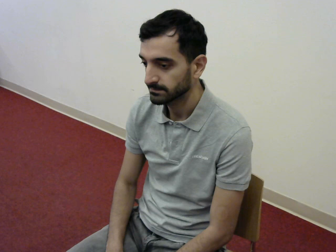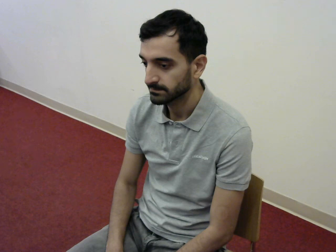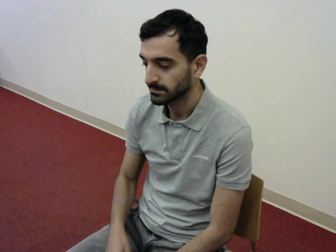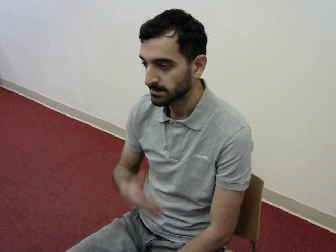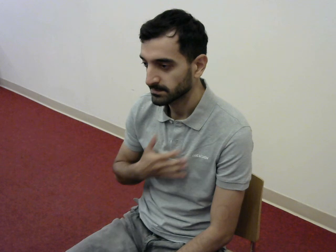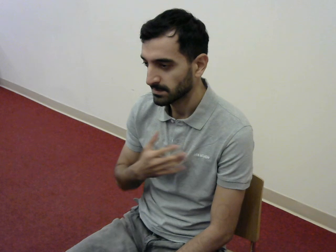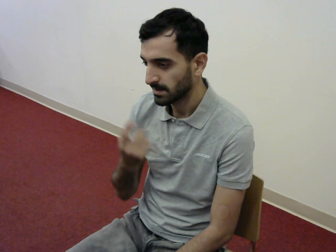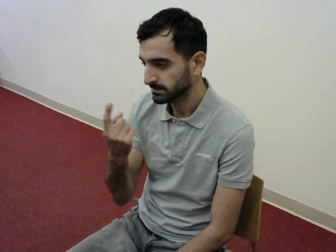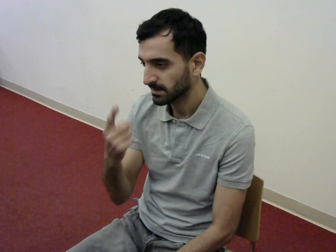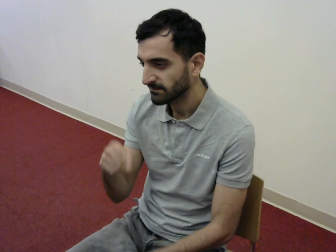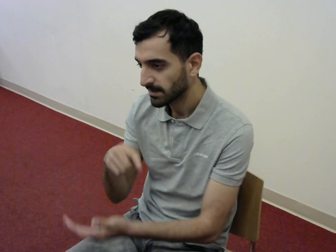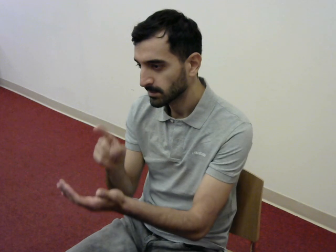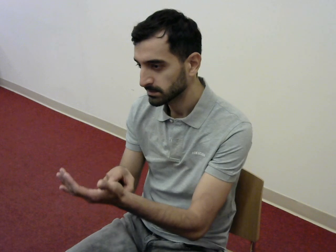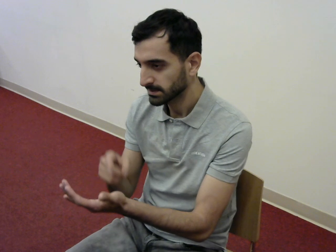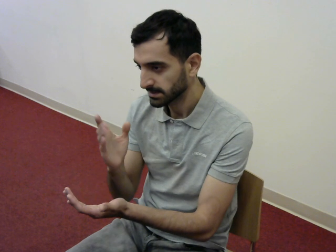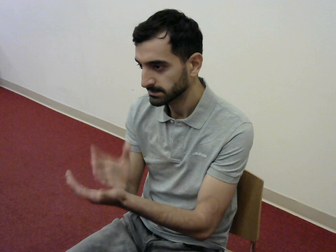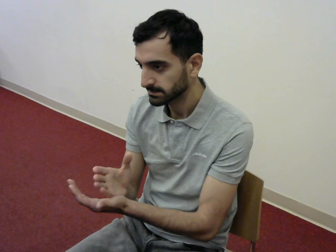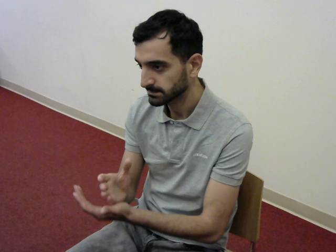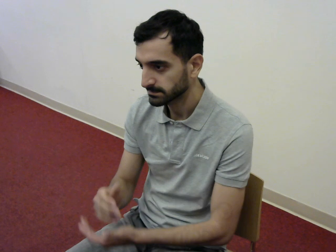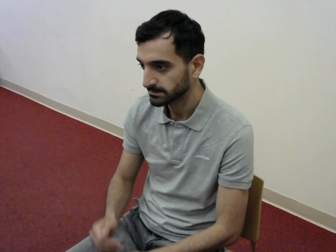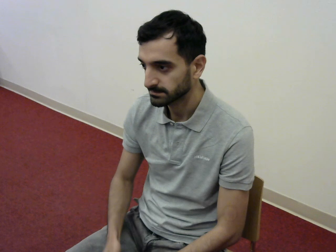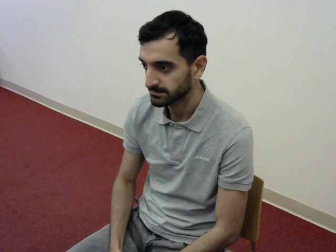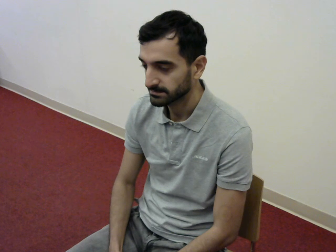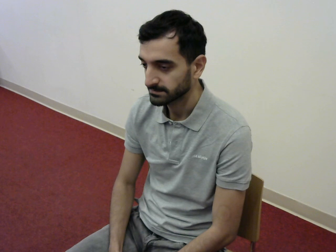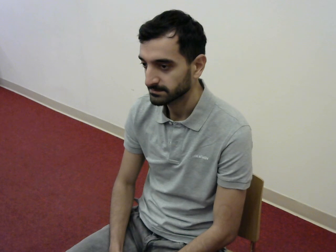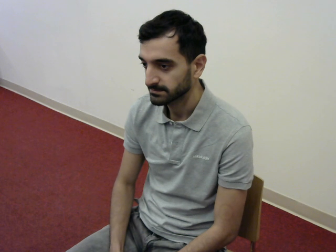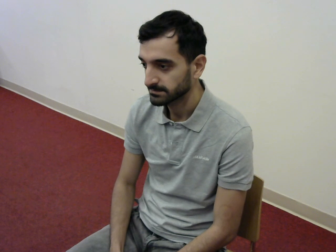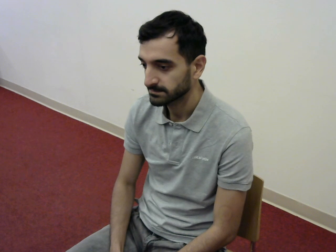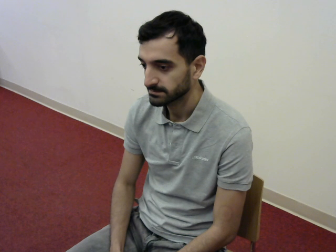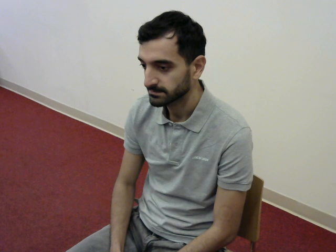Mənim bir sualım var